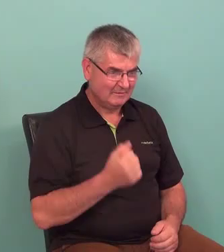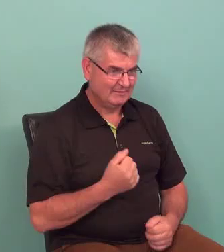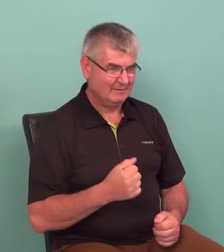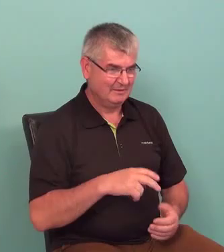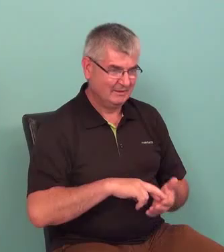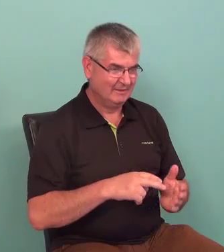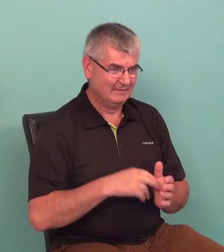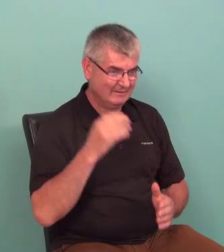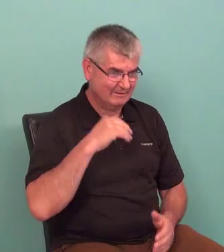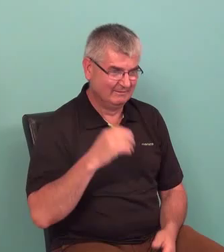Postaraj się nauczyć tańczyć.